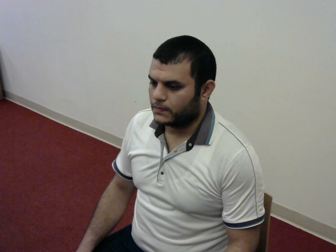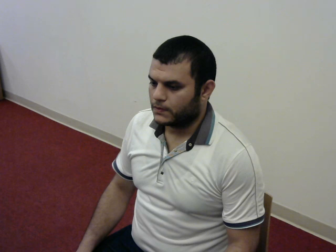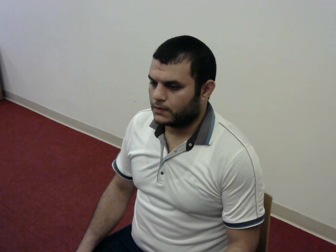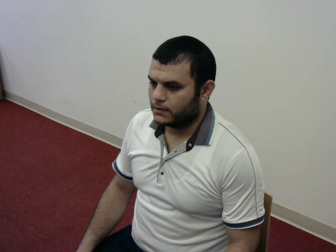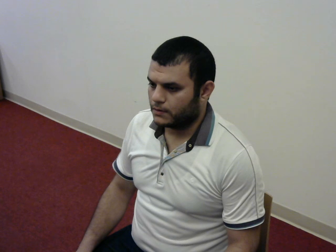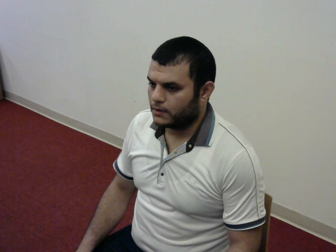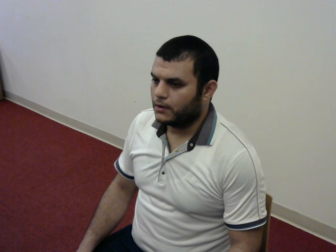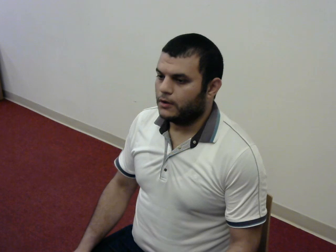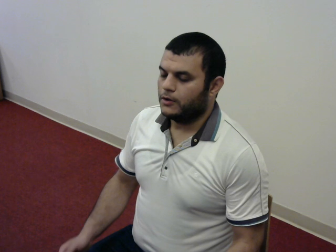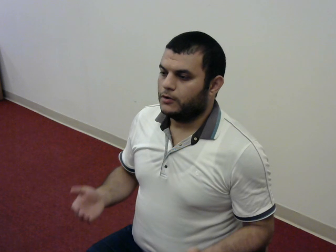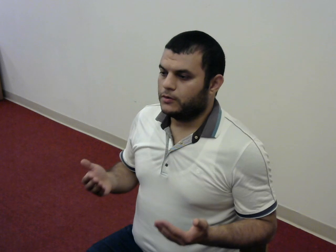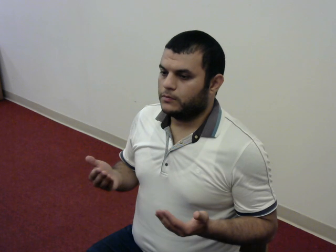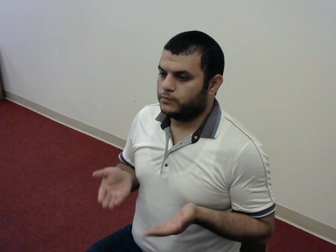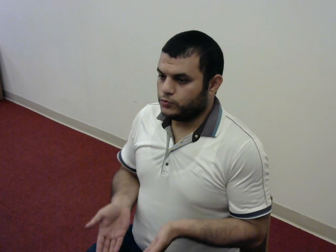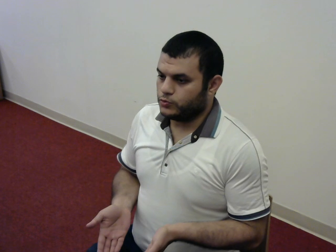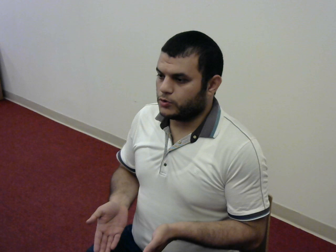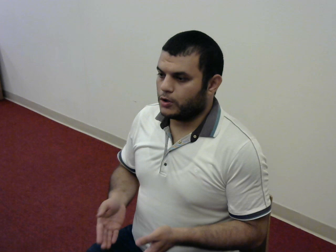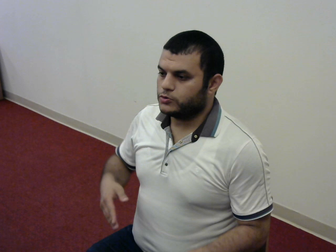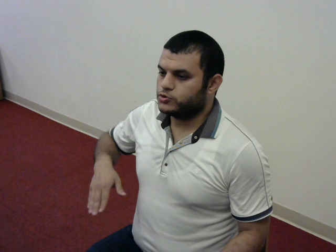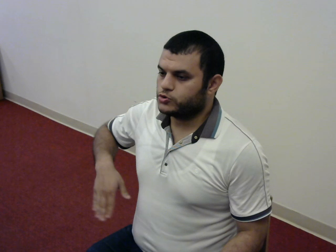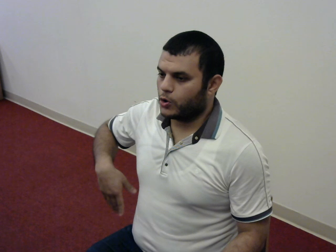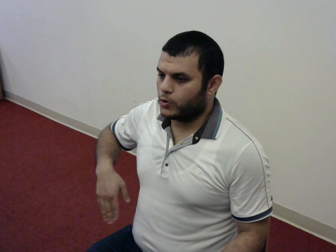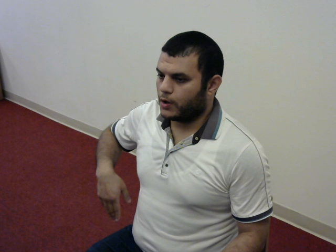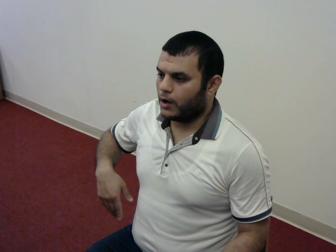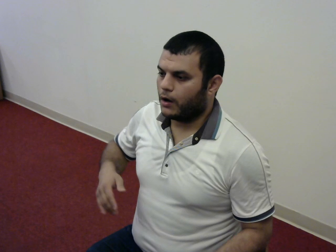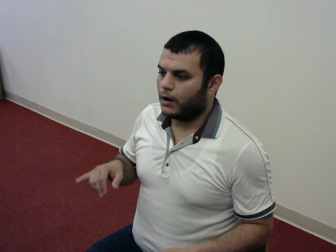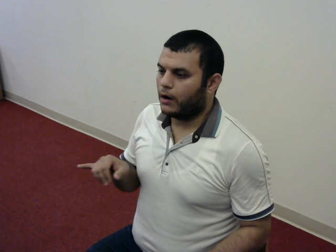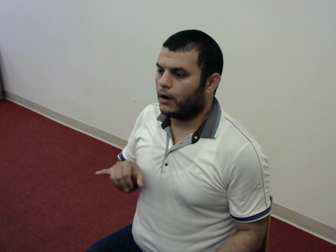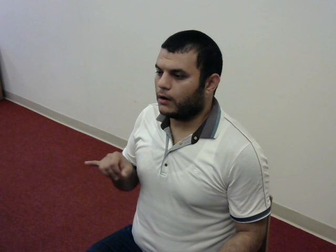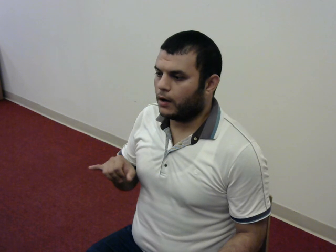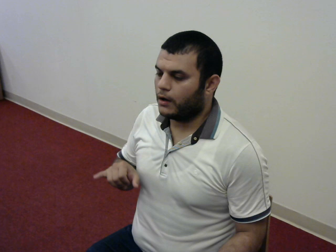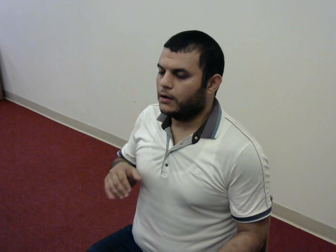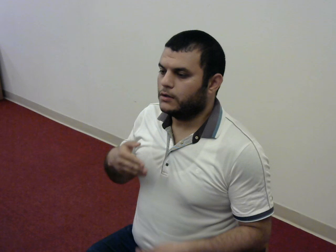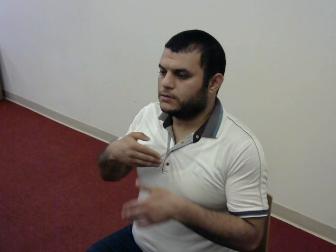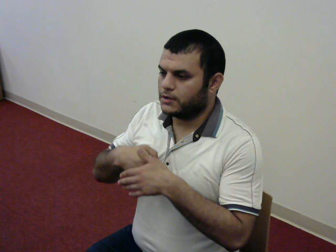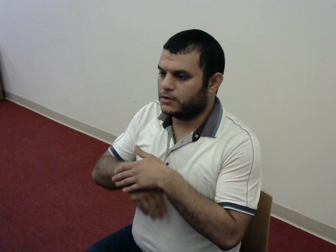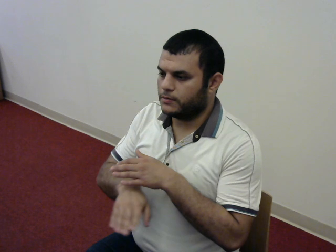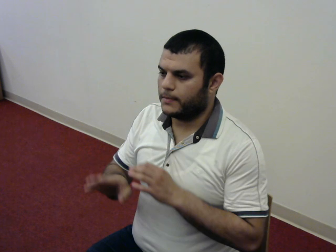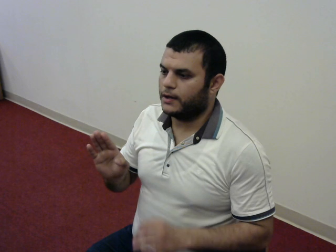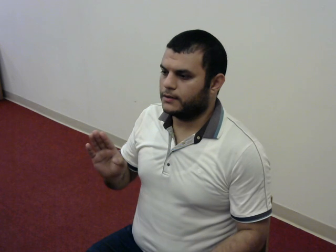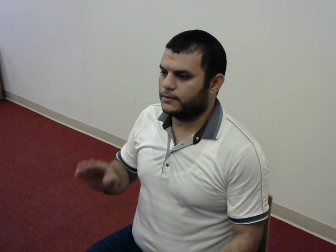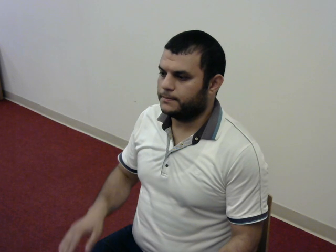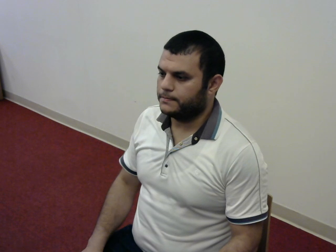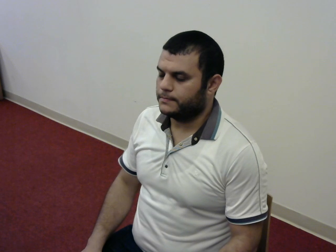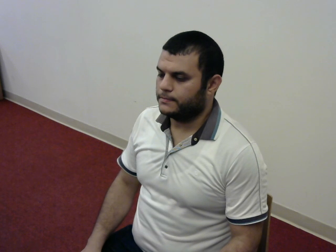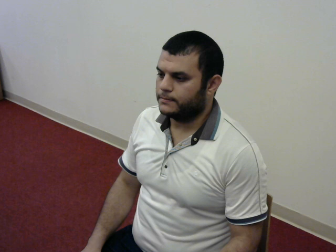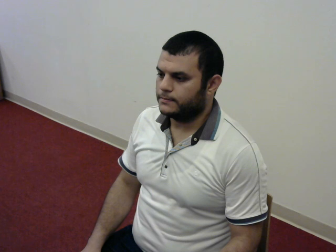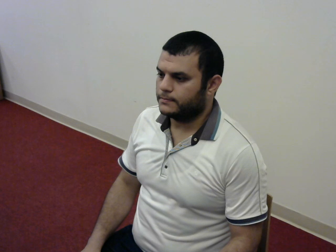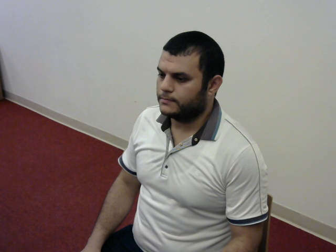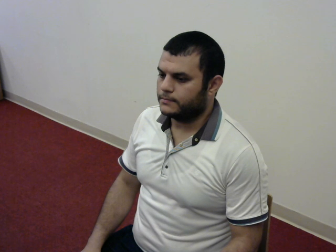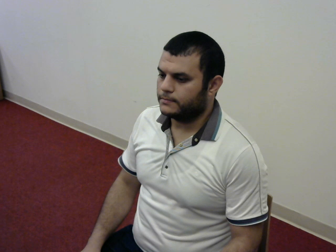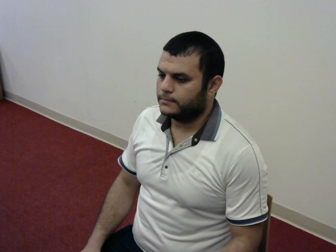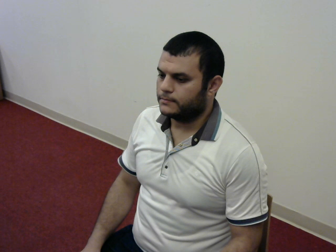Burdan sonra hara getməliyəm?